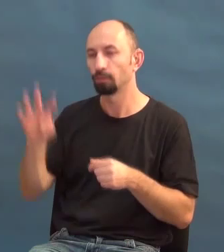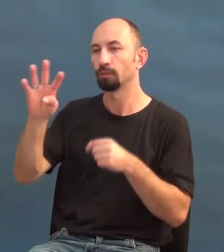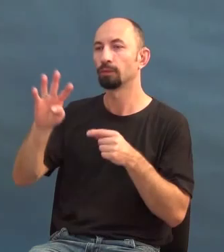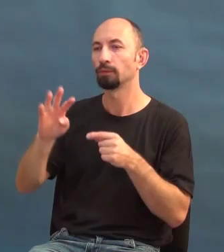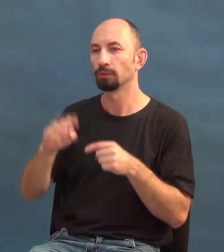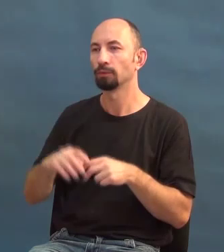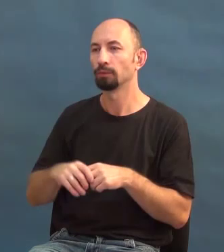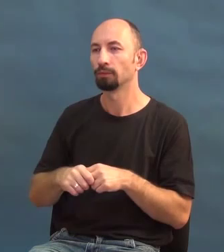O czwartej.